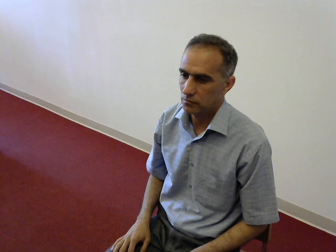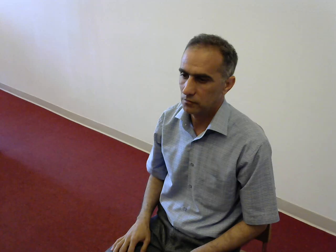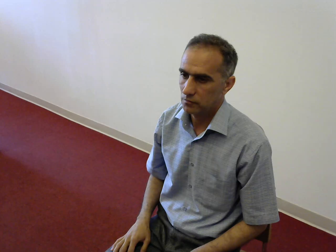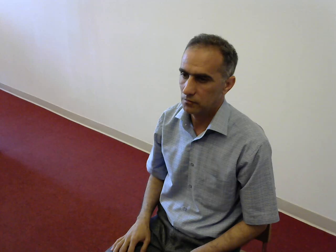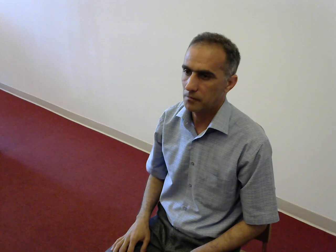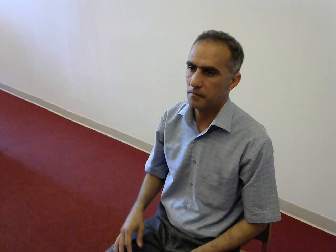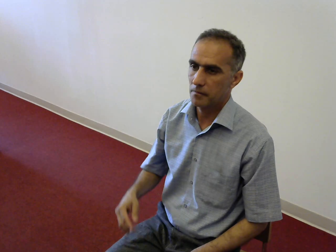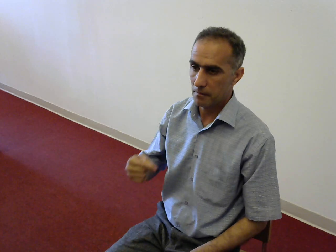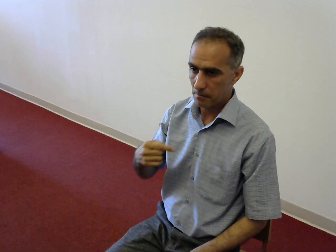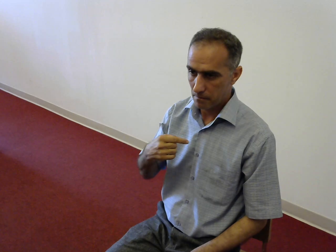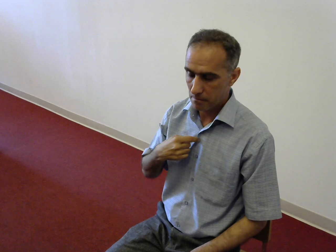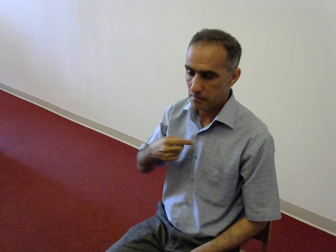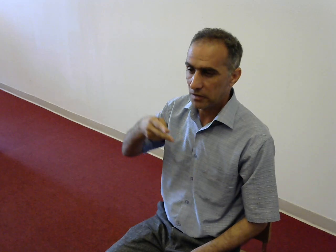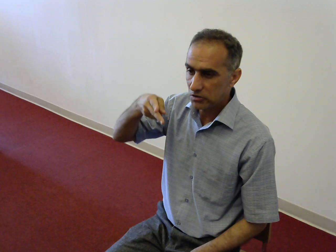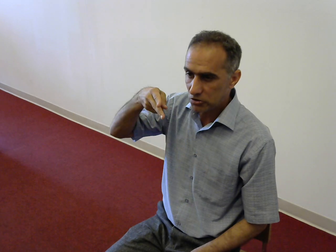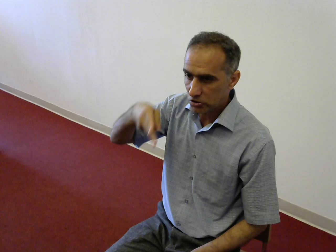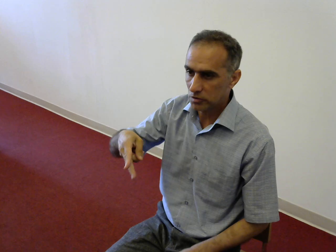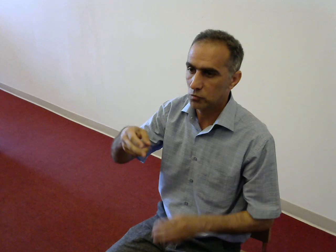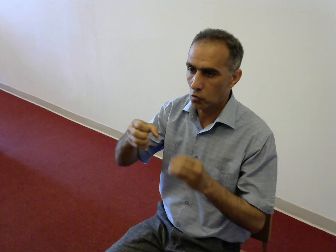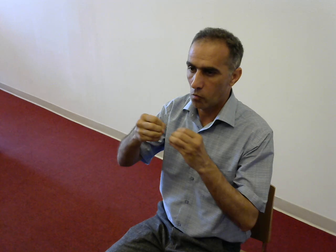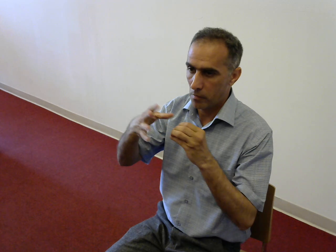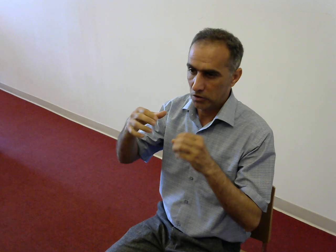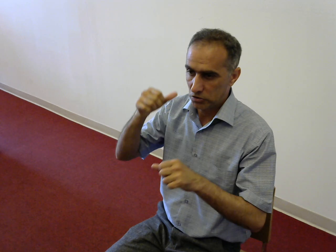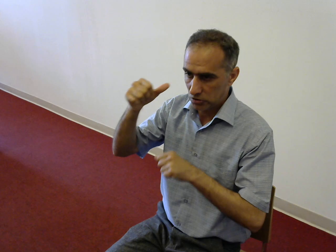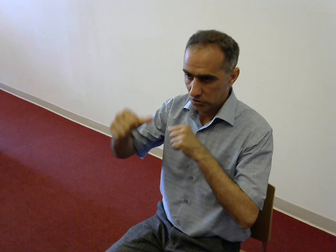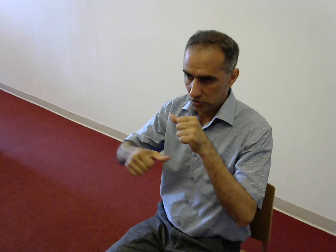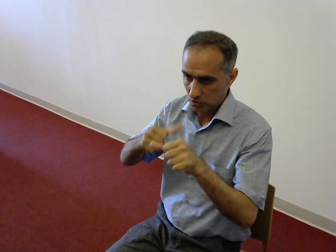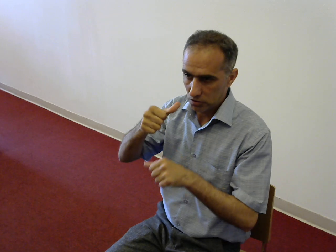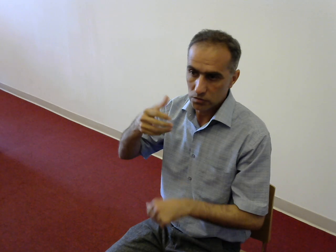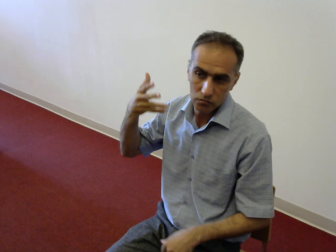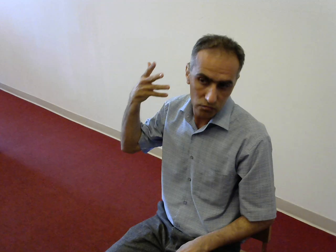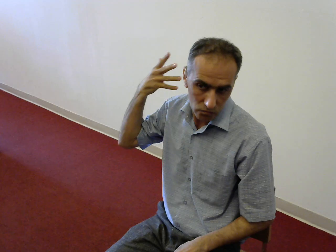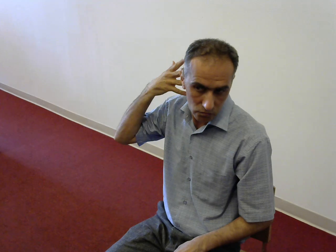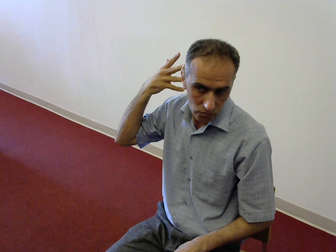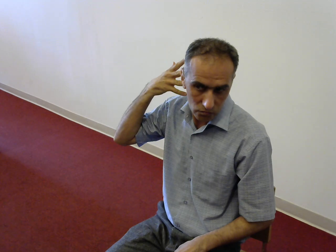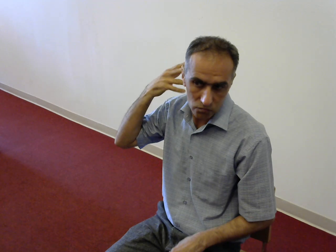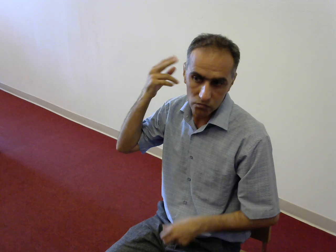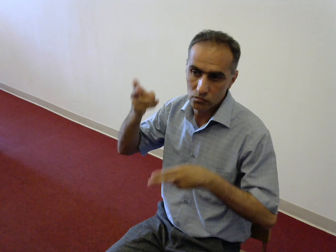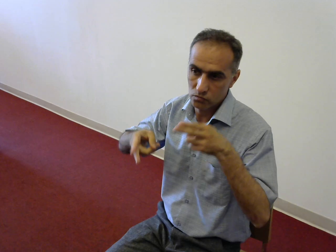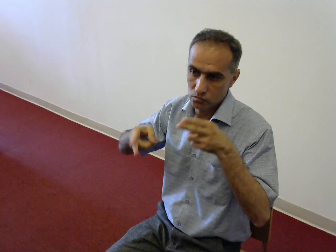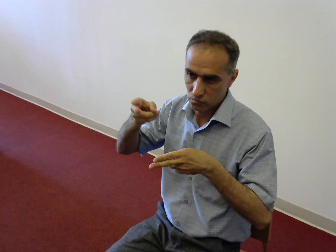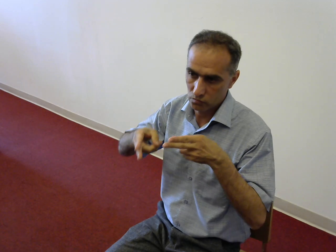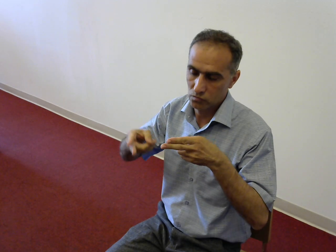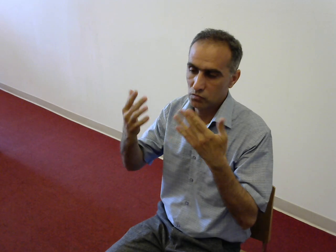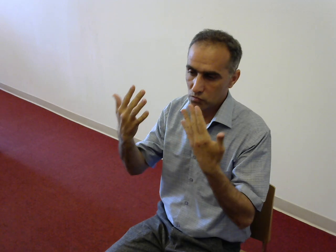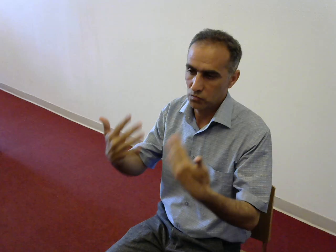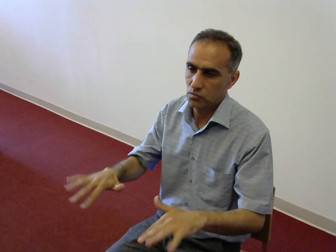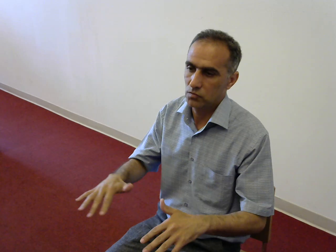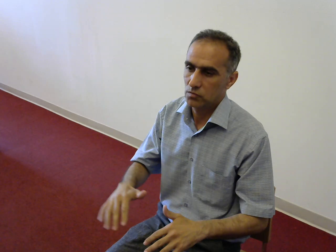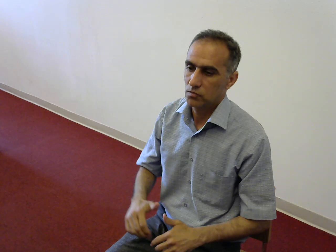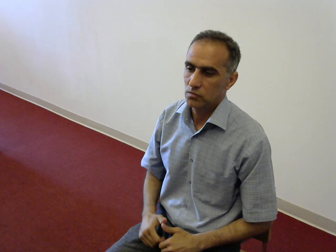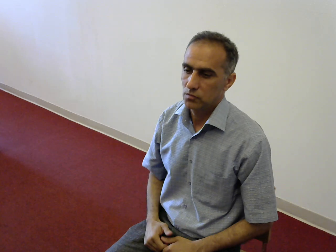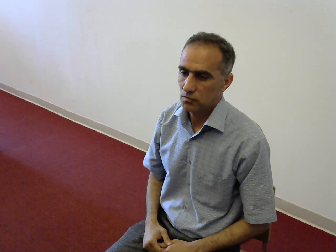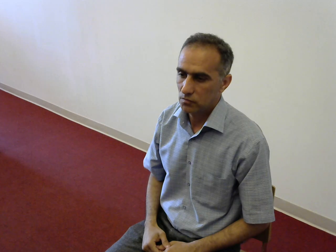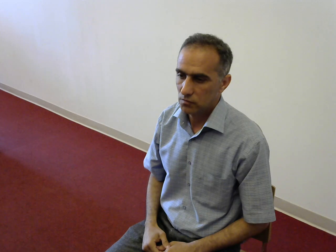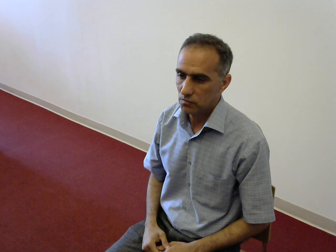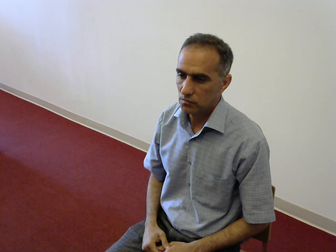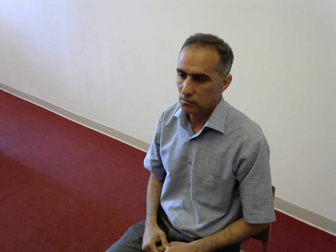Mən 2015-ci ildə koxlear implant əməliyyatı keçirmişəm